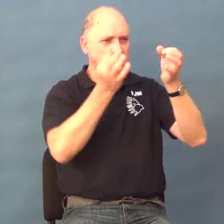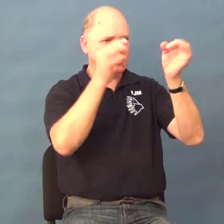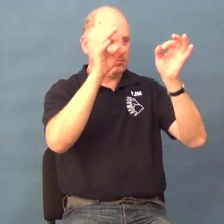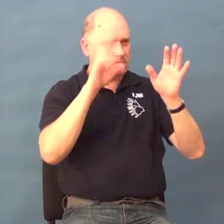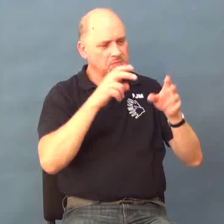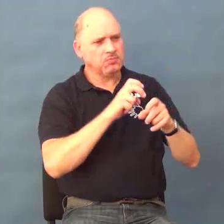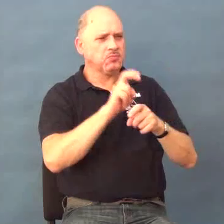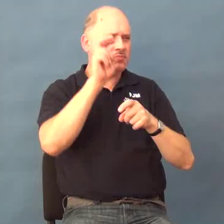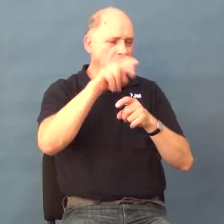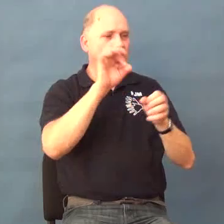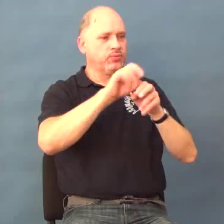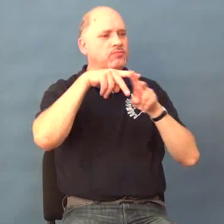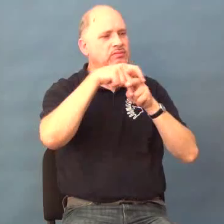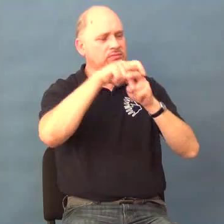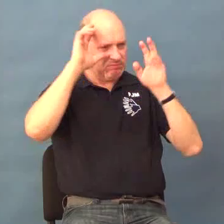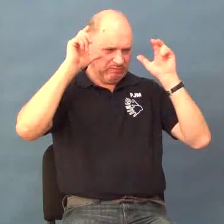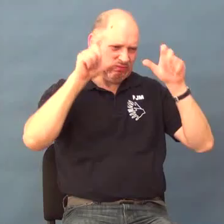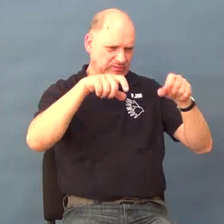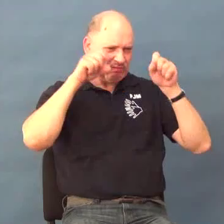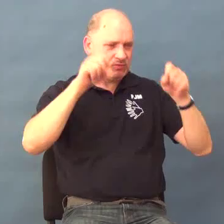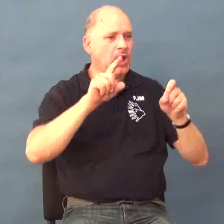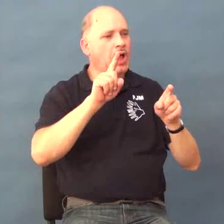Chłopiec wsiada na głowę jelenia i jeleń biegnie.